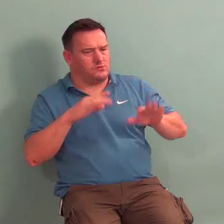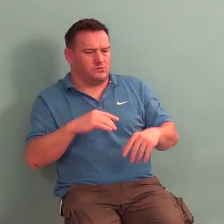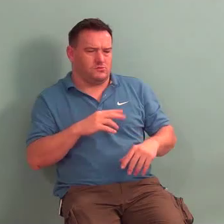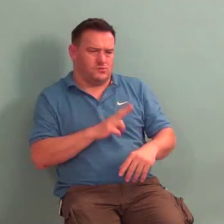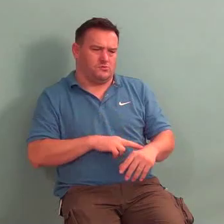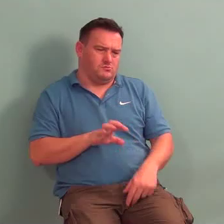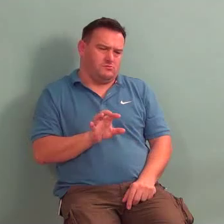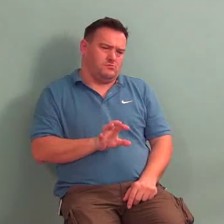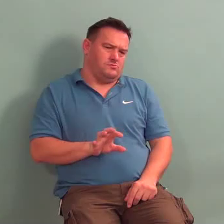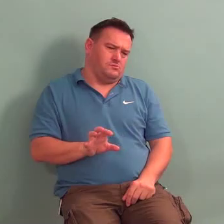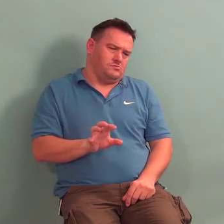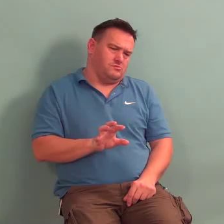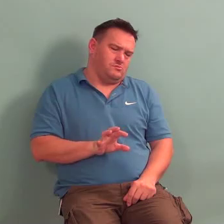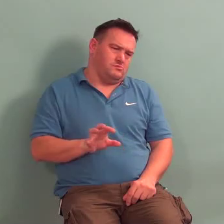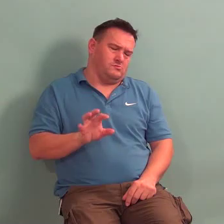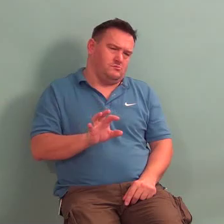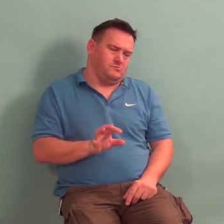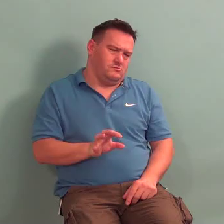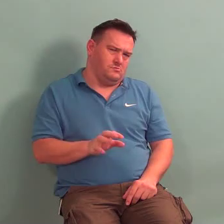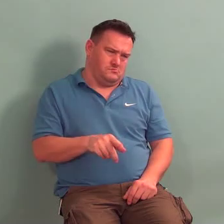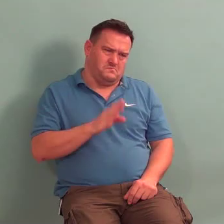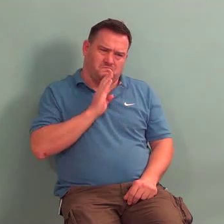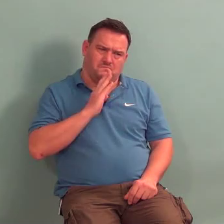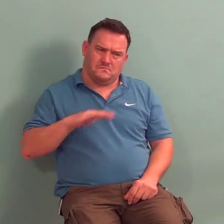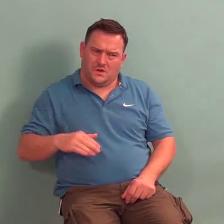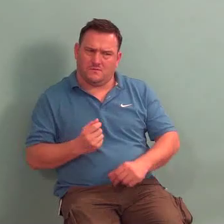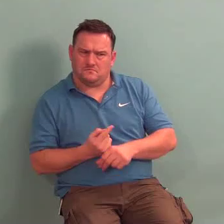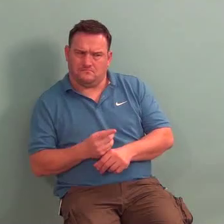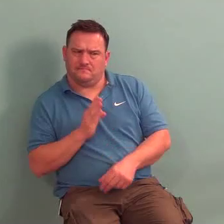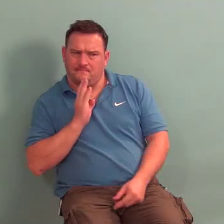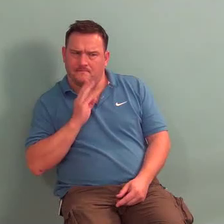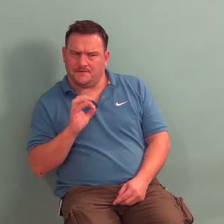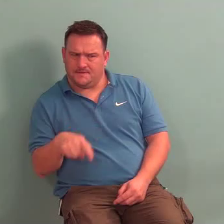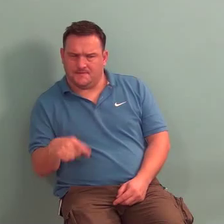Policjant przygląda mu się i podejrzewa, że ten mały, syn celowo rzucał kamieniami.